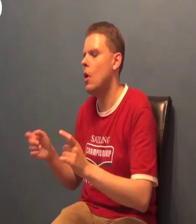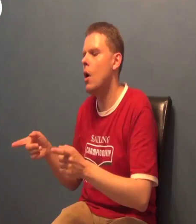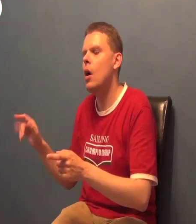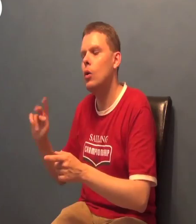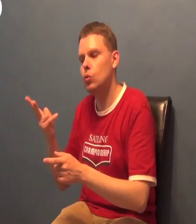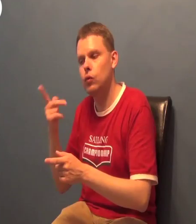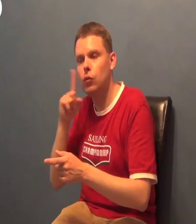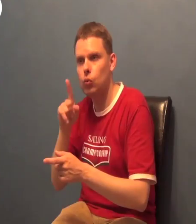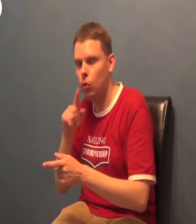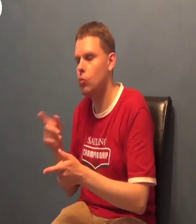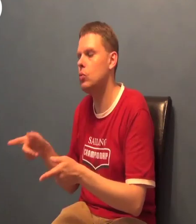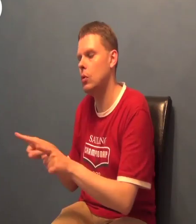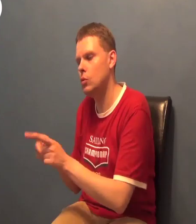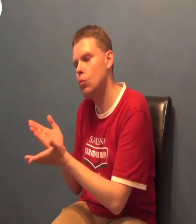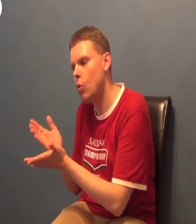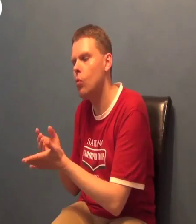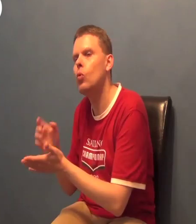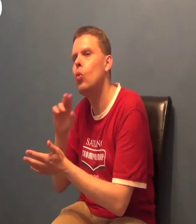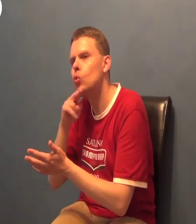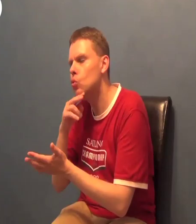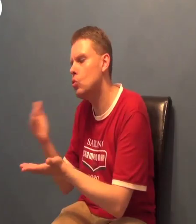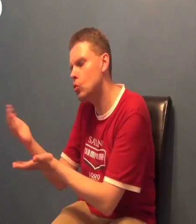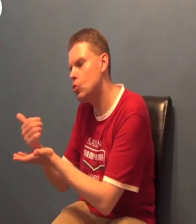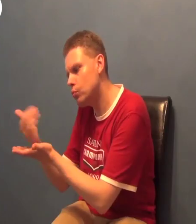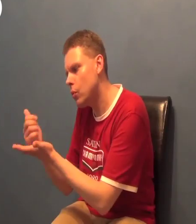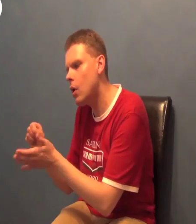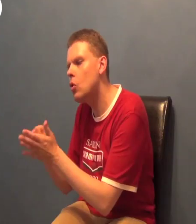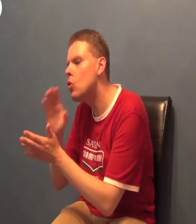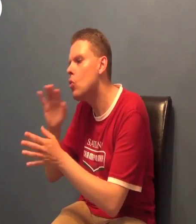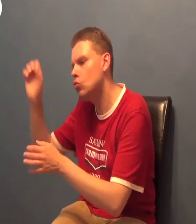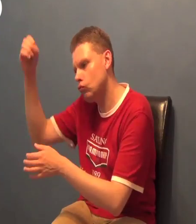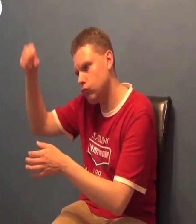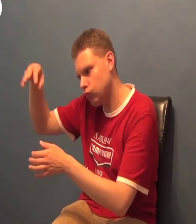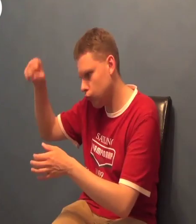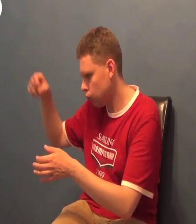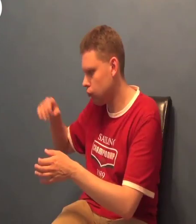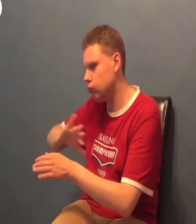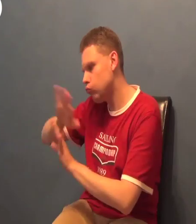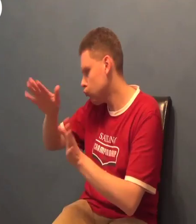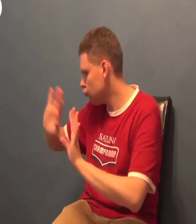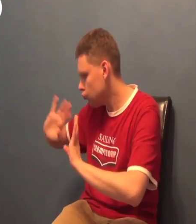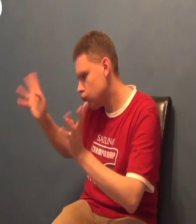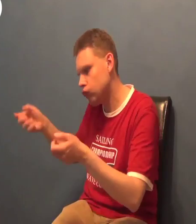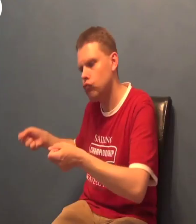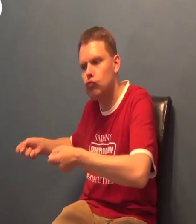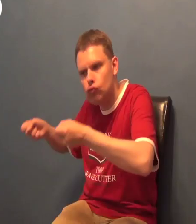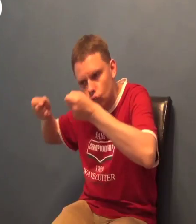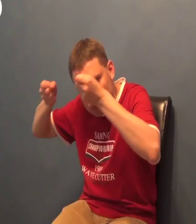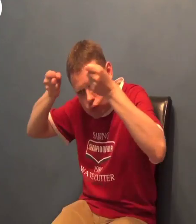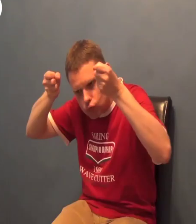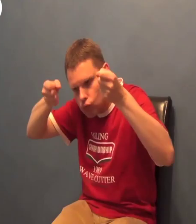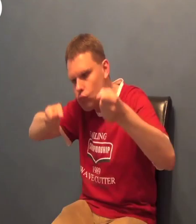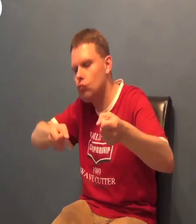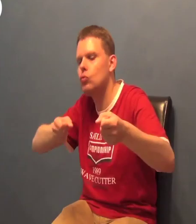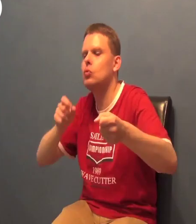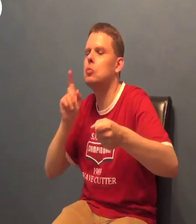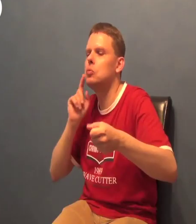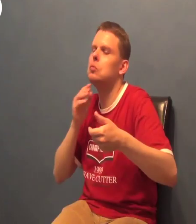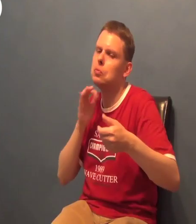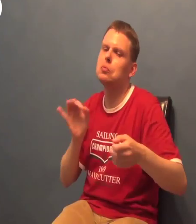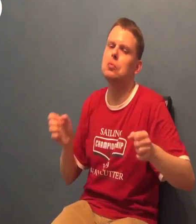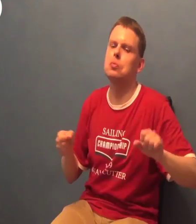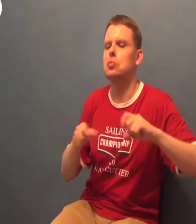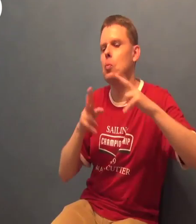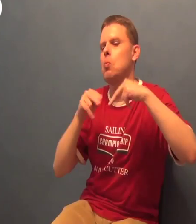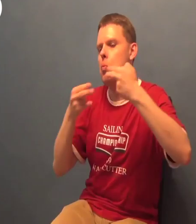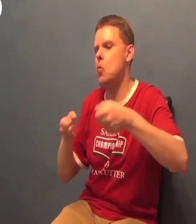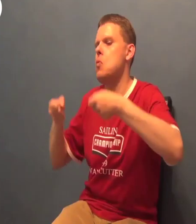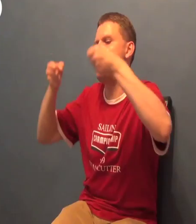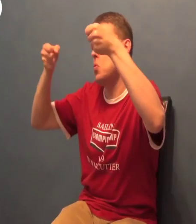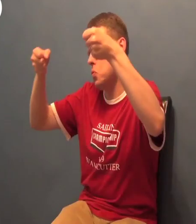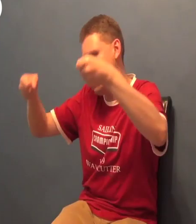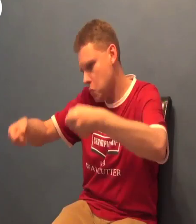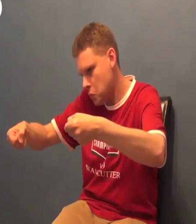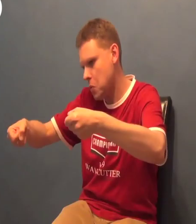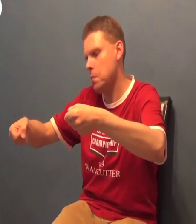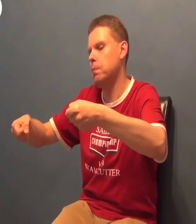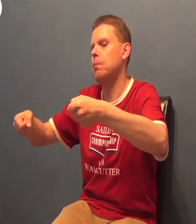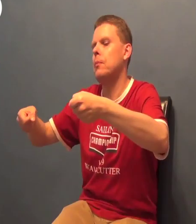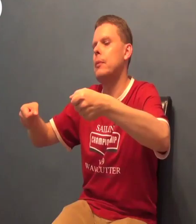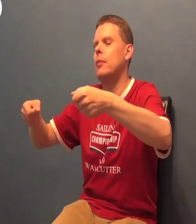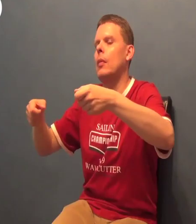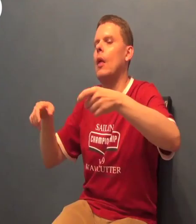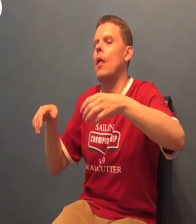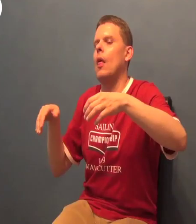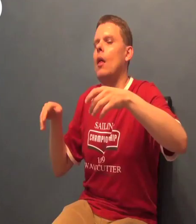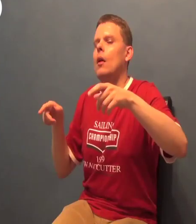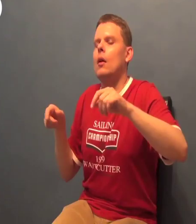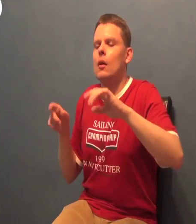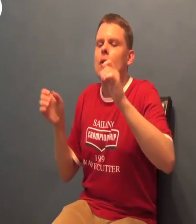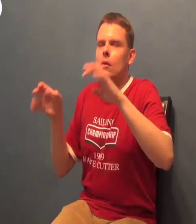Jeden z chłopców zbiera wysypane gruszki do kosza i oddaje przewróconemu chłopcu.